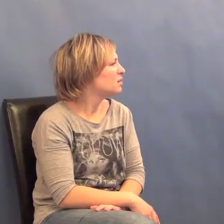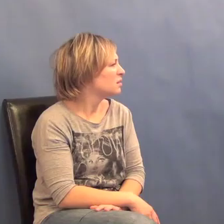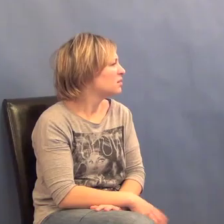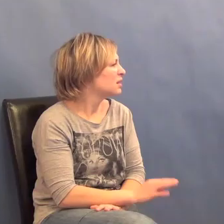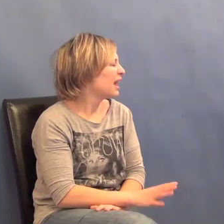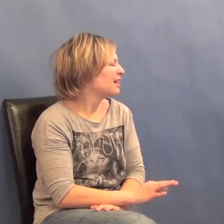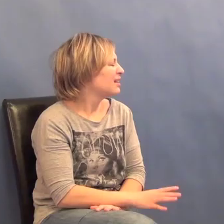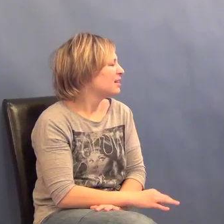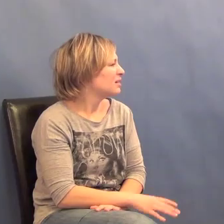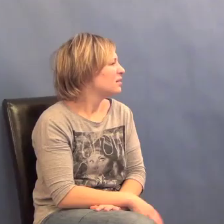Tak, tak.